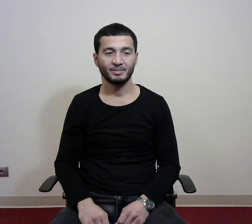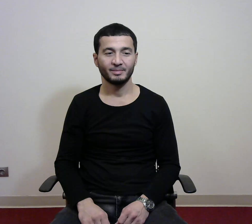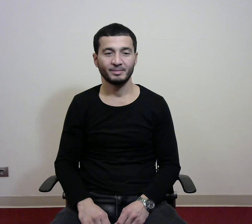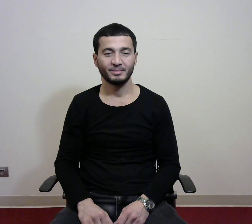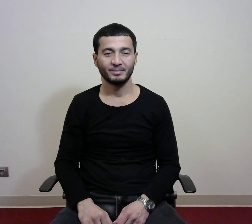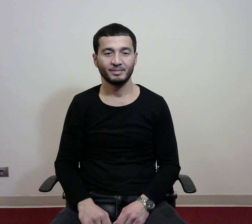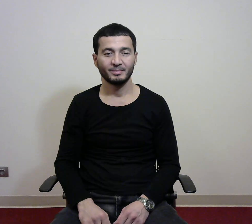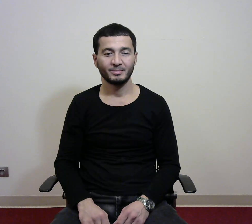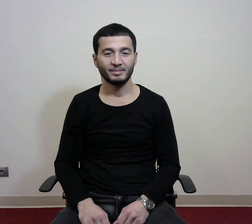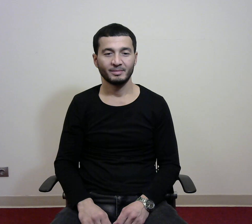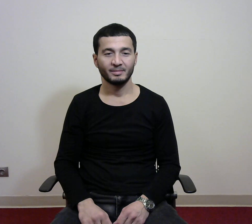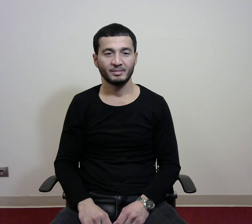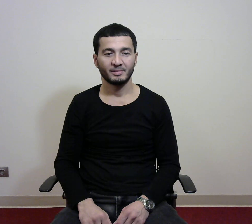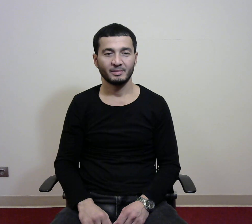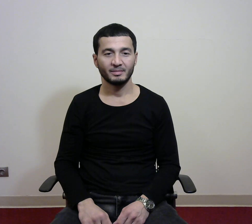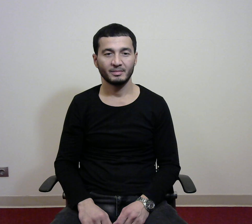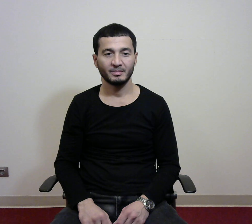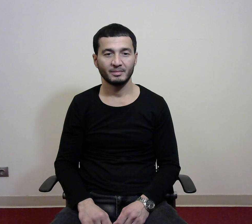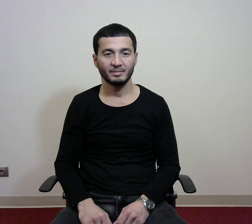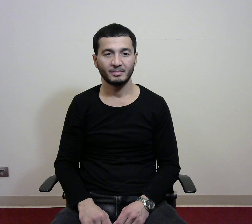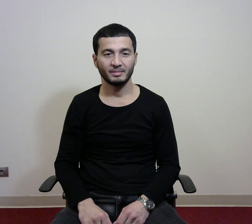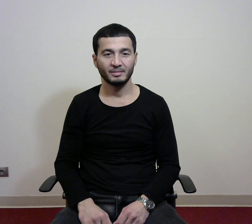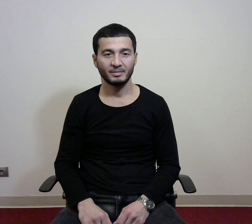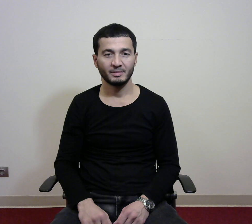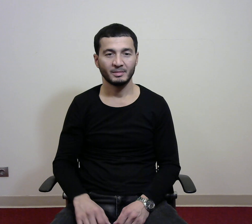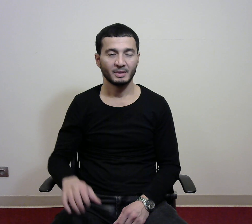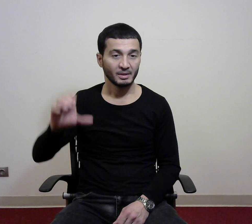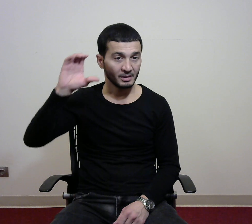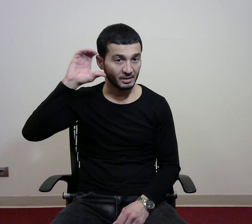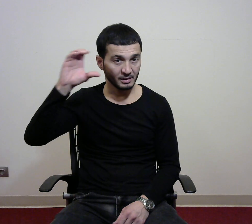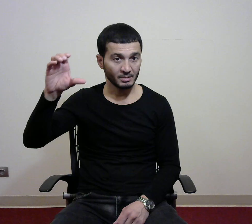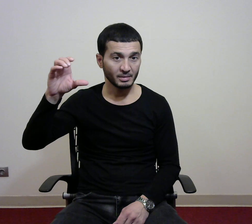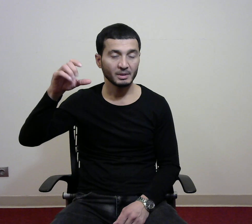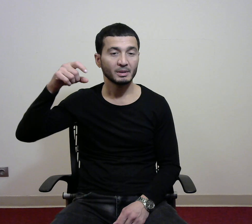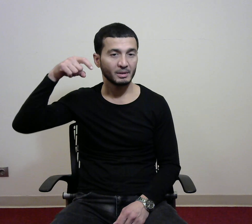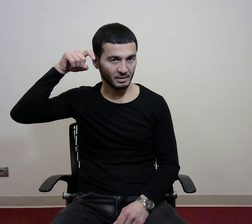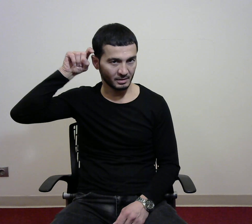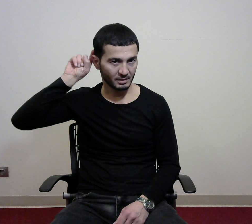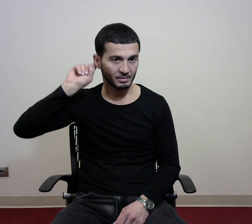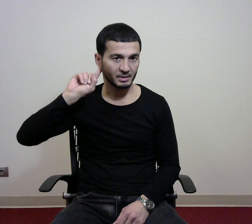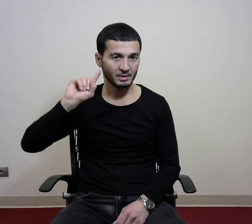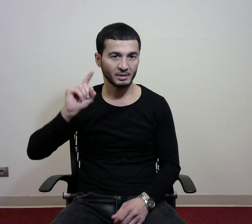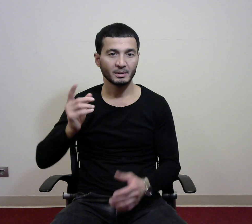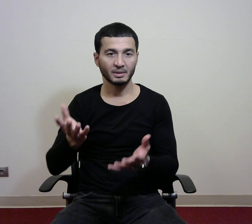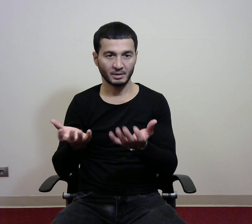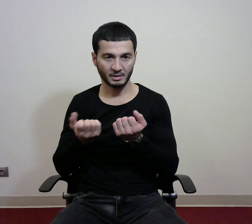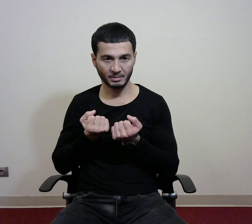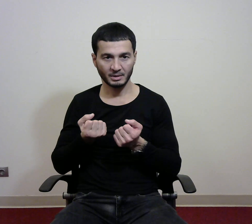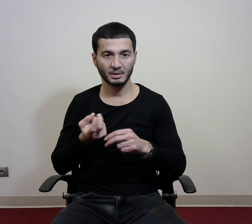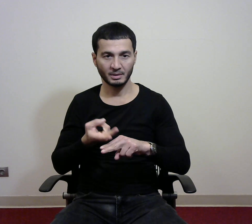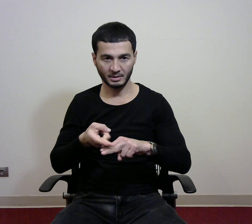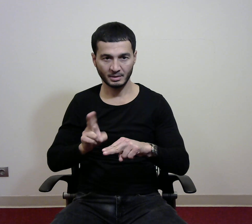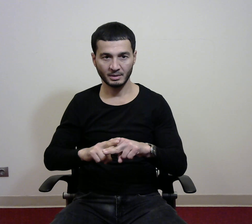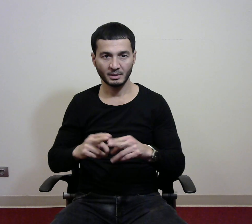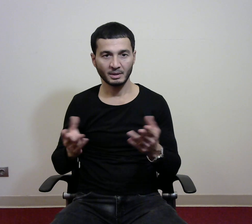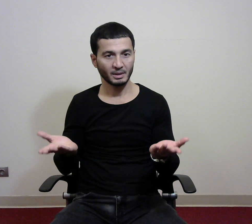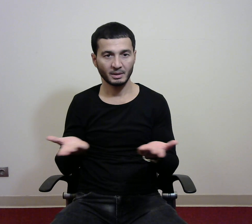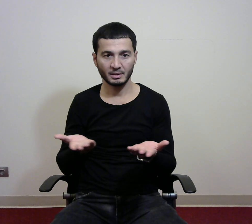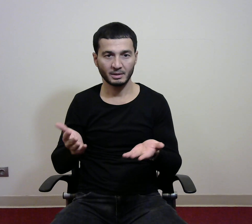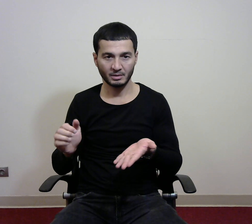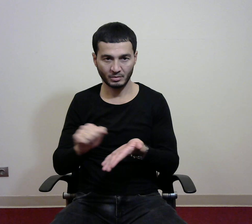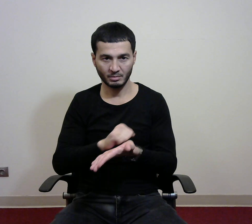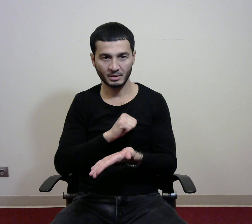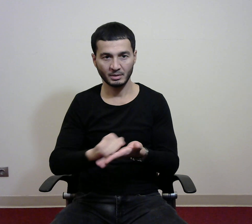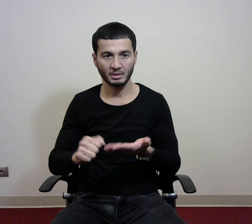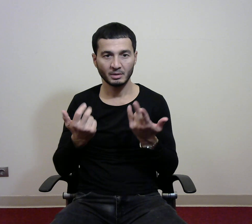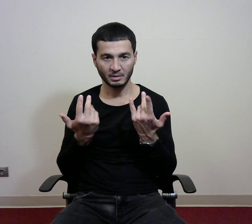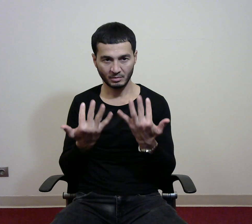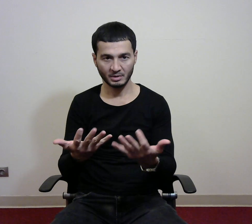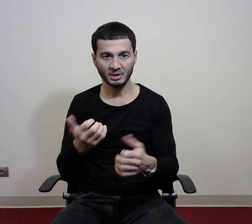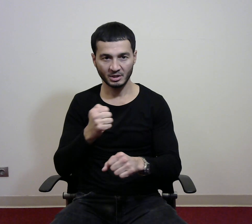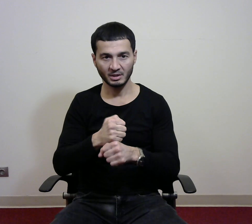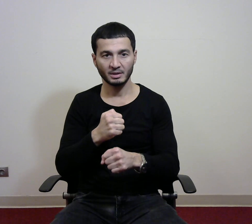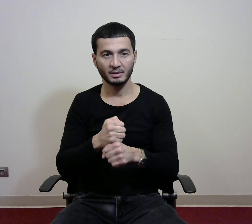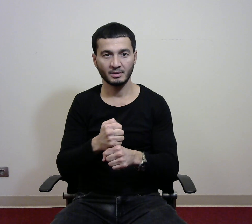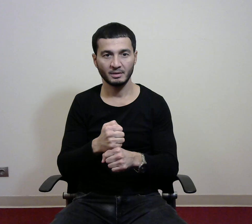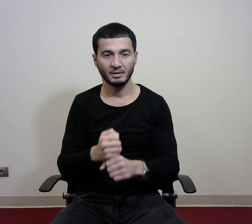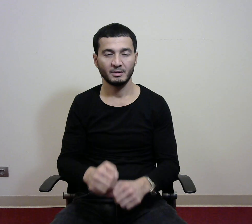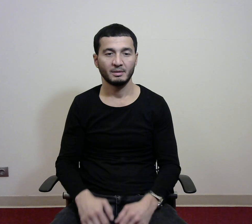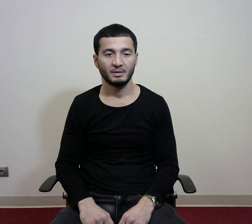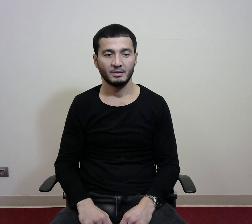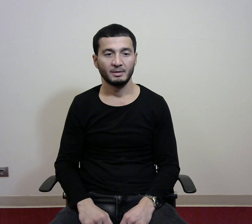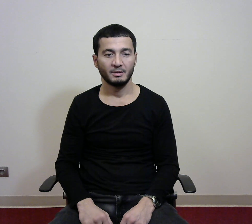Eşitmə aparatı alınması üçün hansı sənədlər tələb edilir?